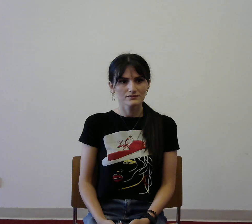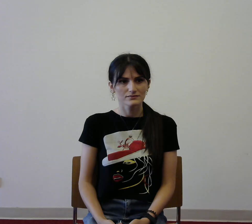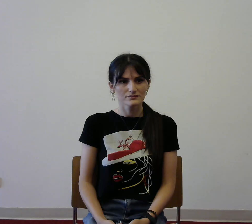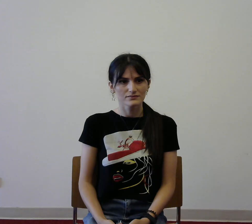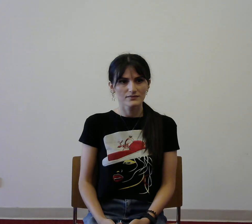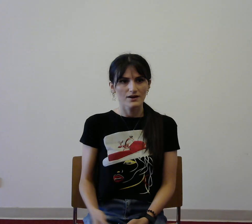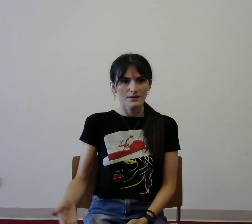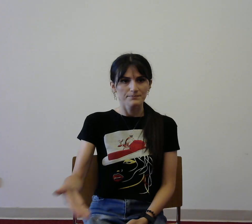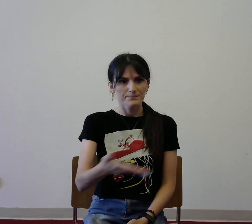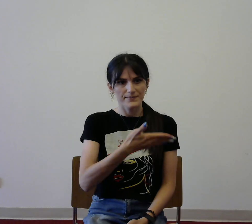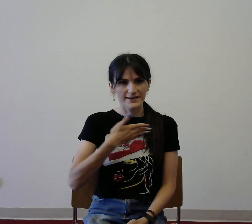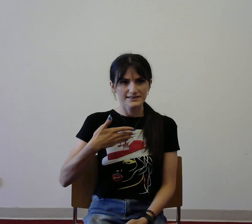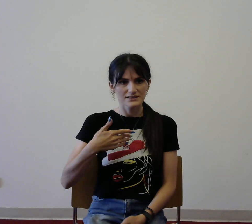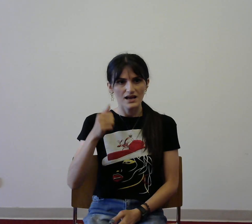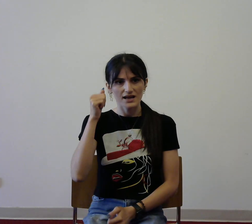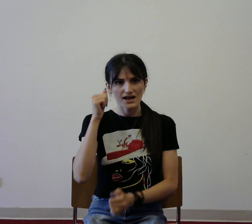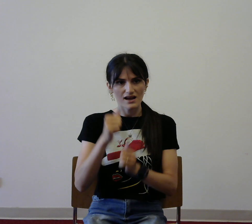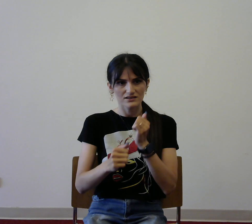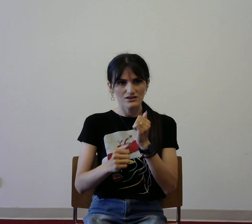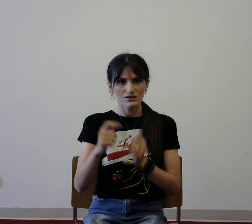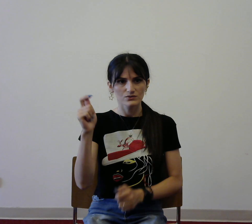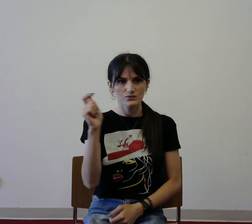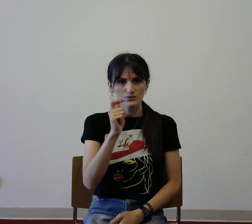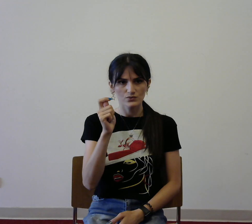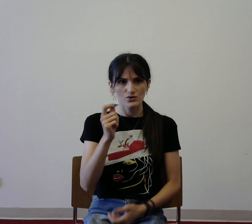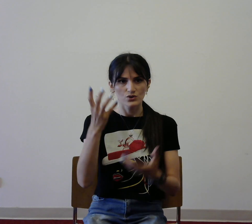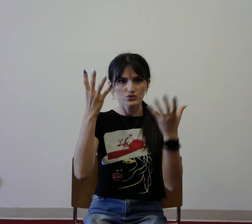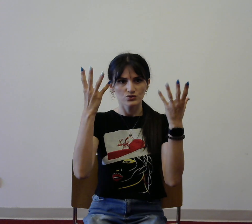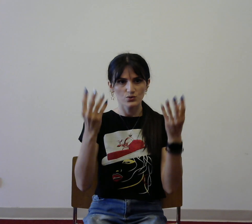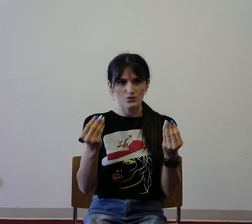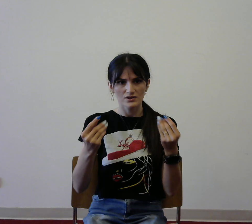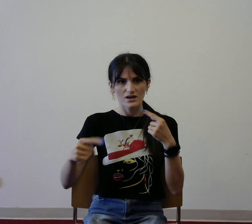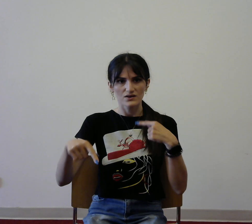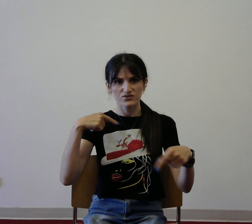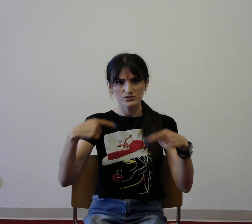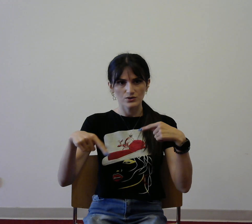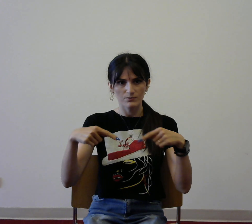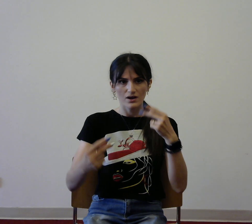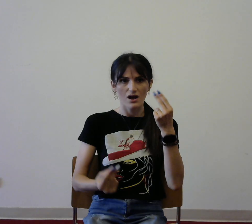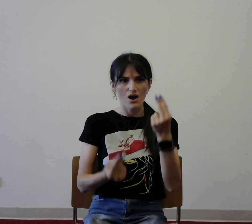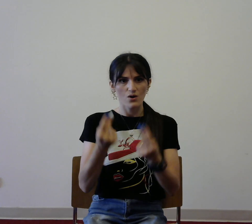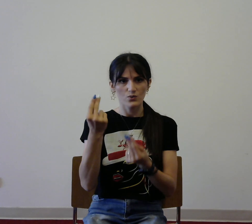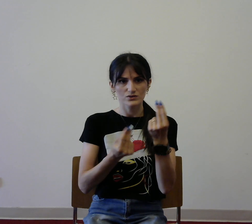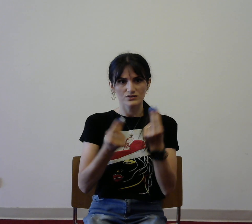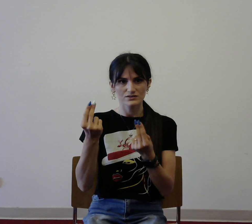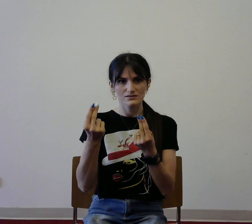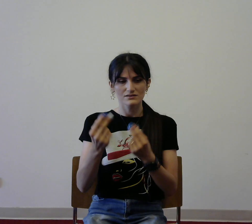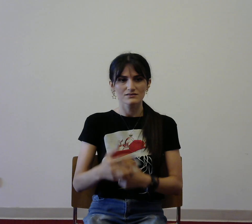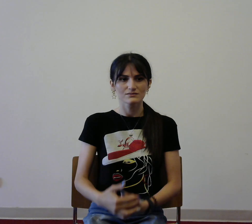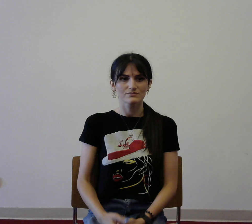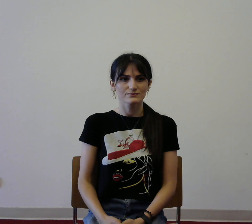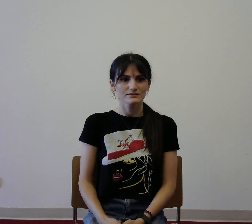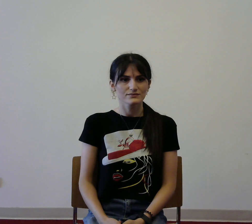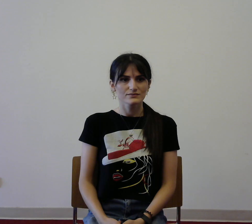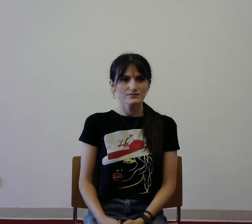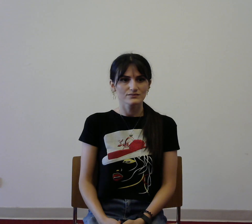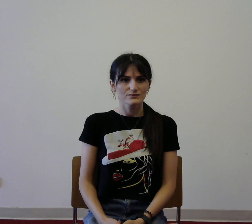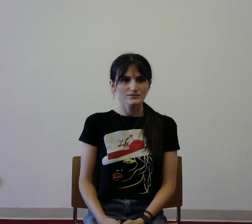Biz hər bazar günü futbol oynayırıq